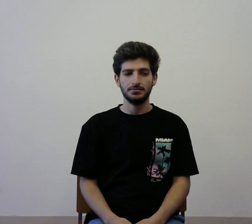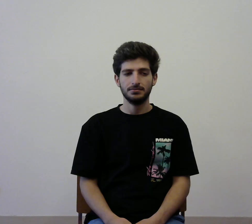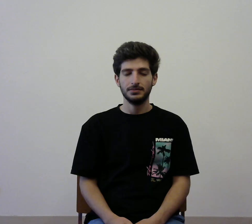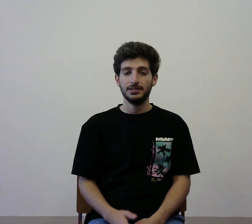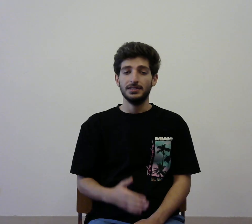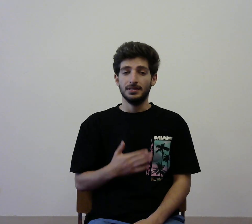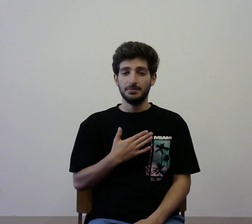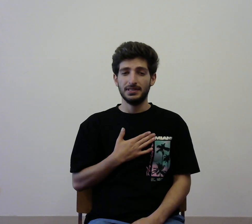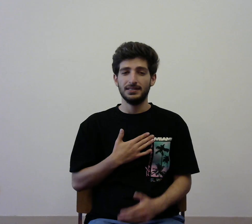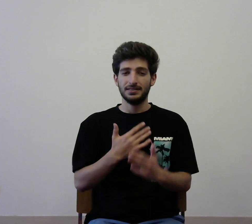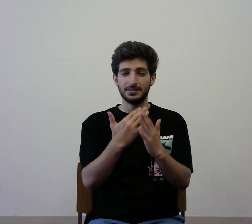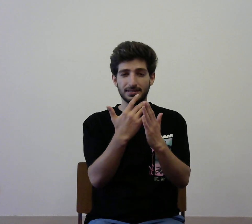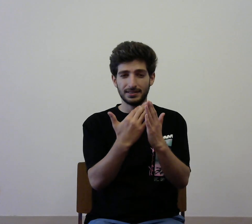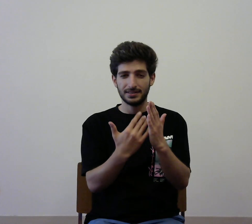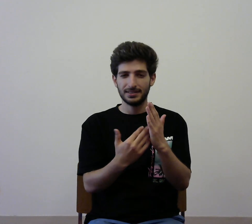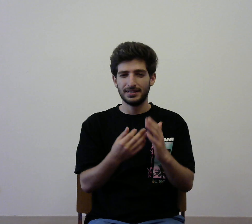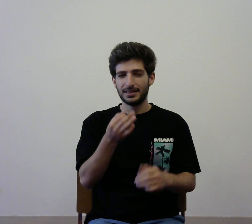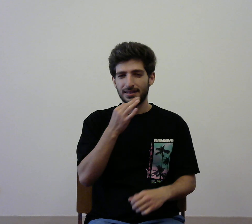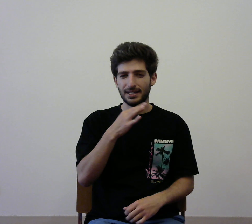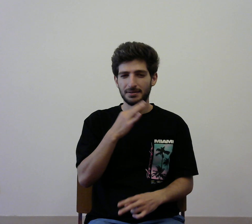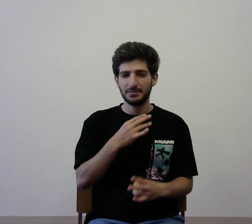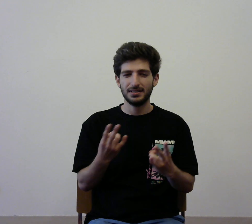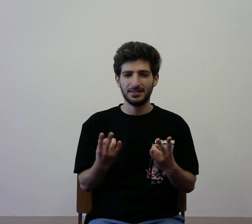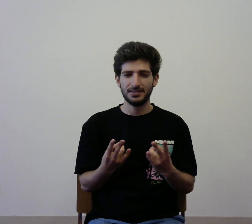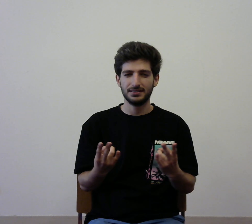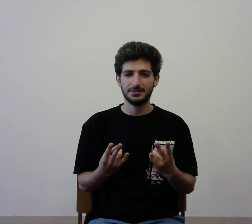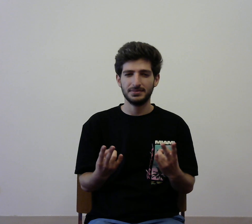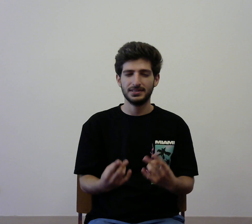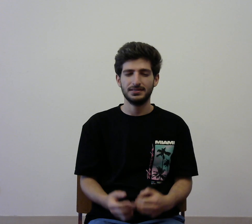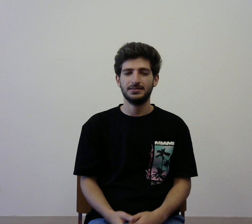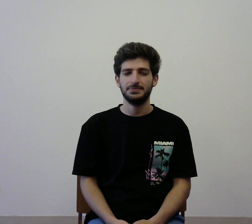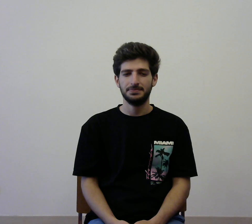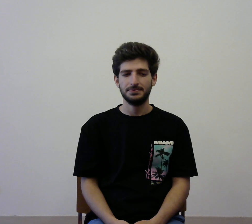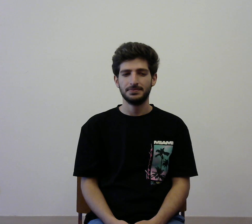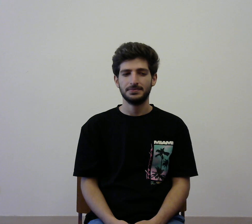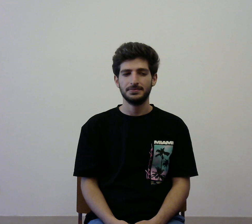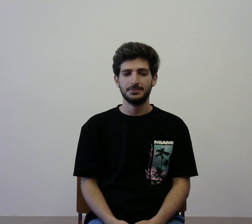Mənə siyahıdakı dərmanlar lazımdır